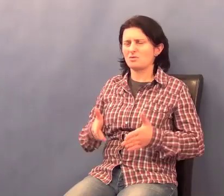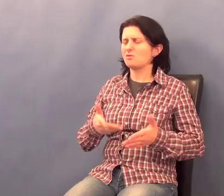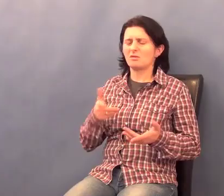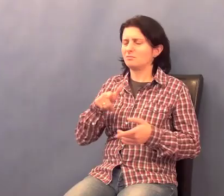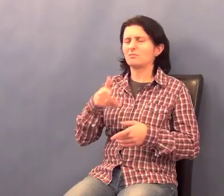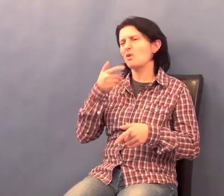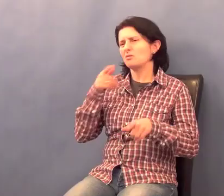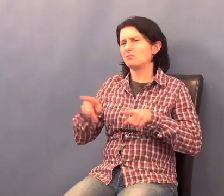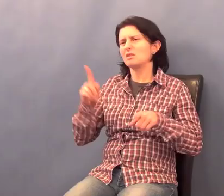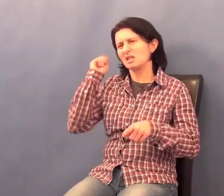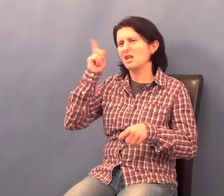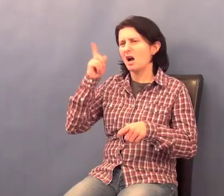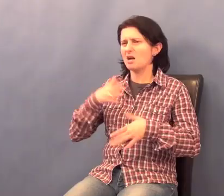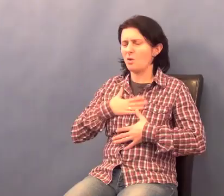To znaczy, że jest zakaz kąpieli.